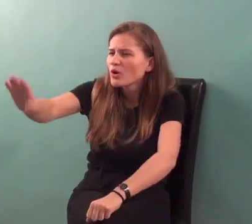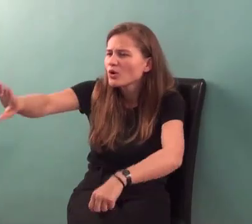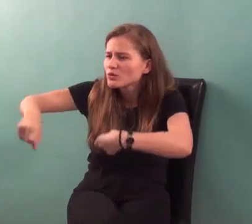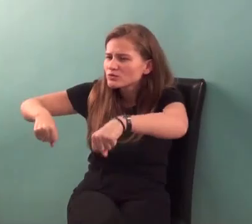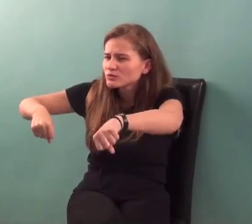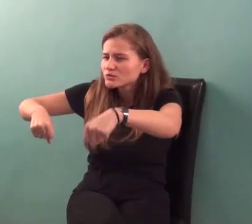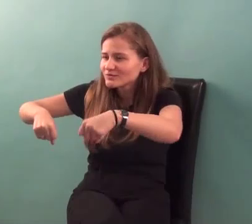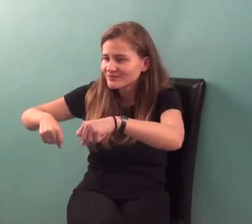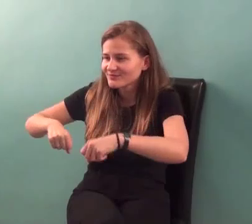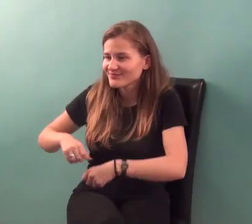Motor.